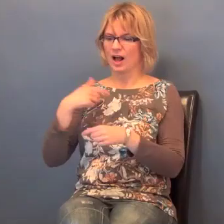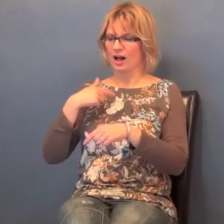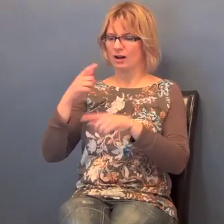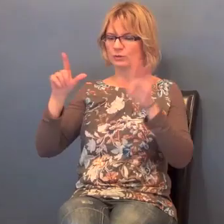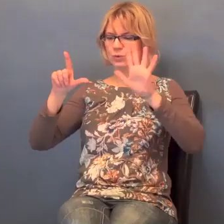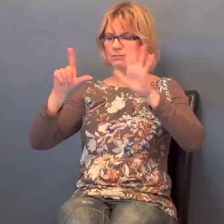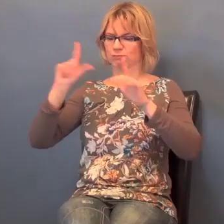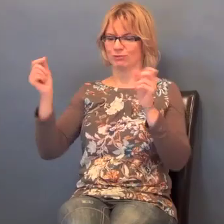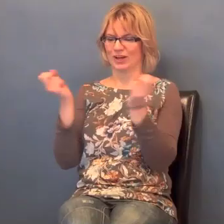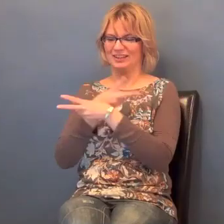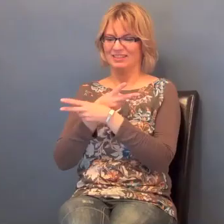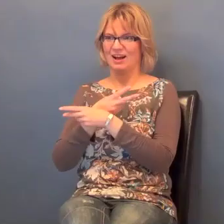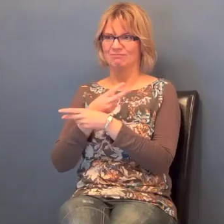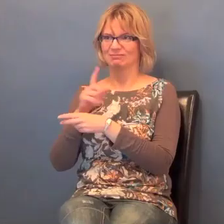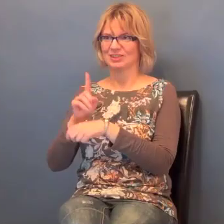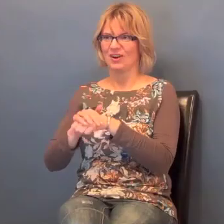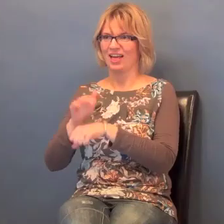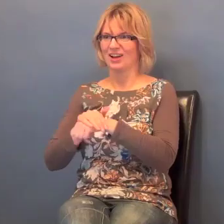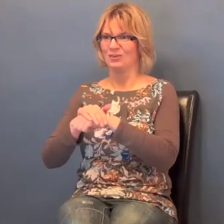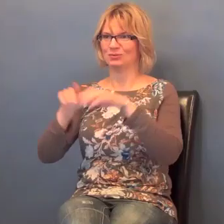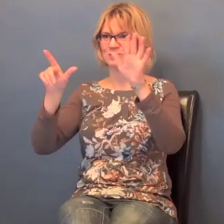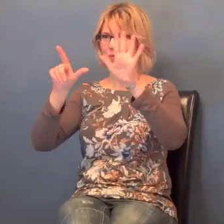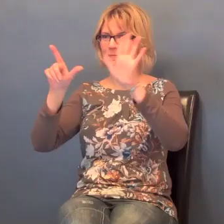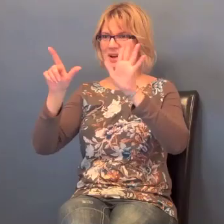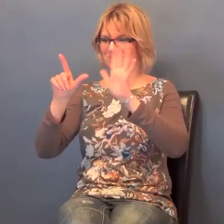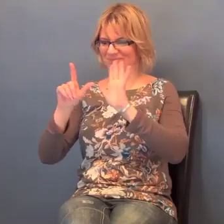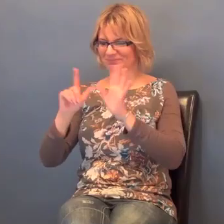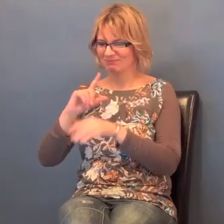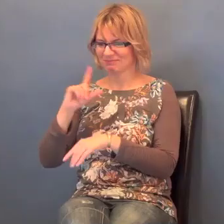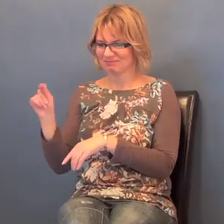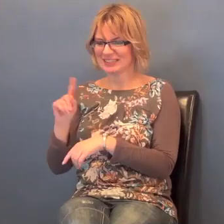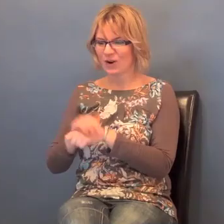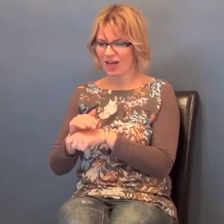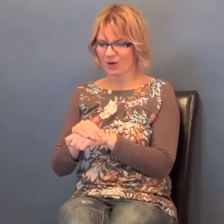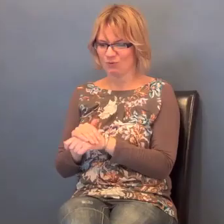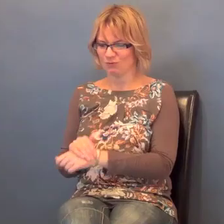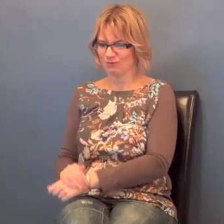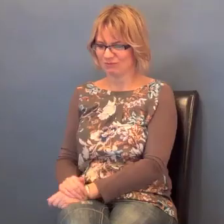Ja idę do kina z kolegą na godzinę siódmą.